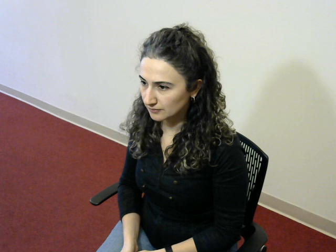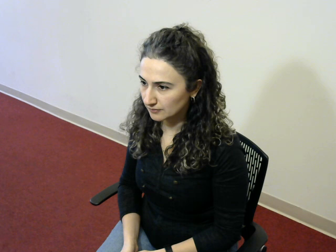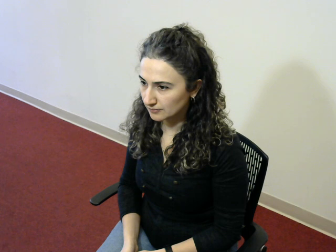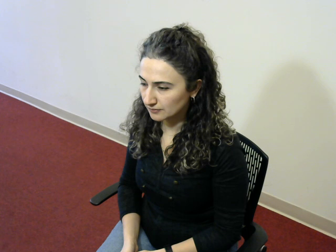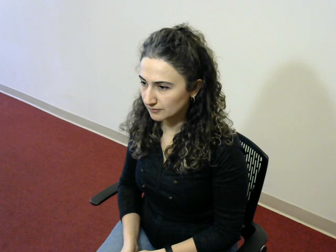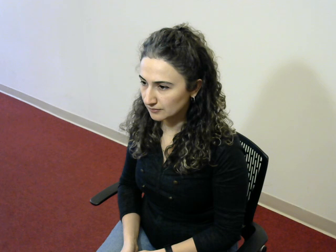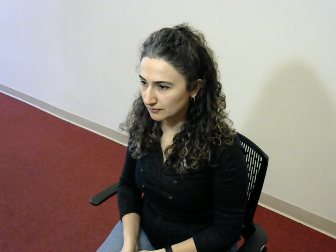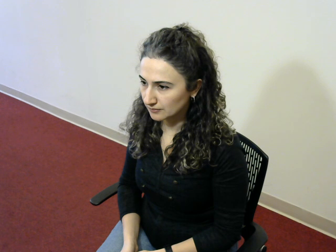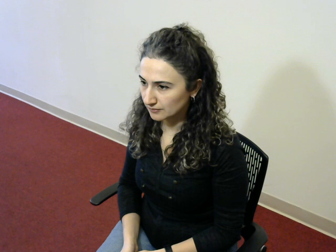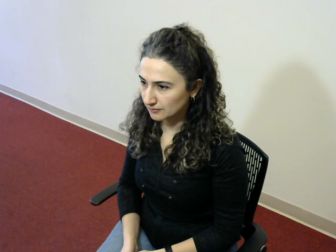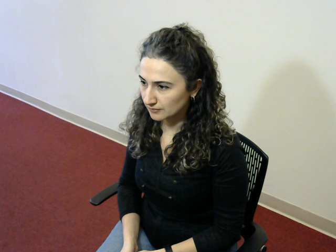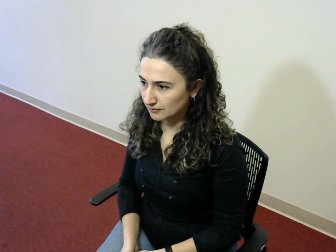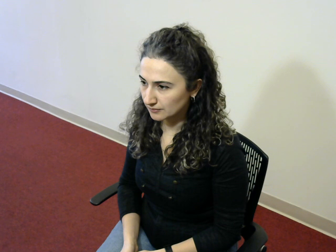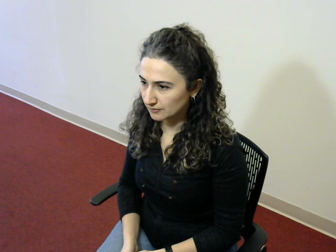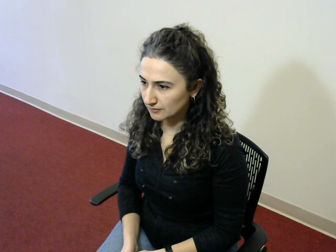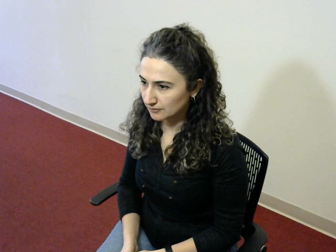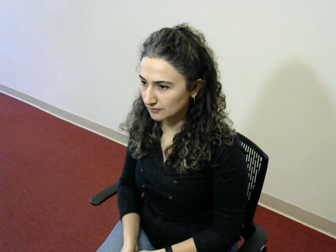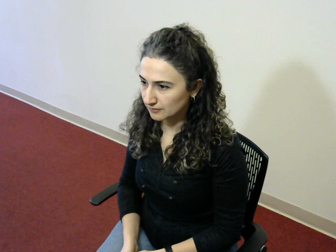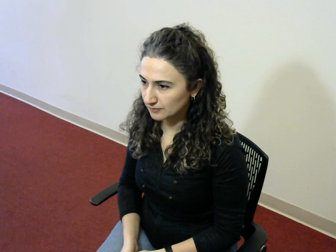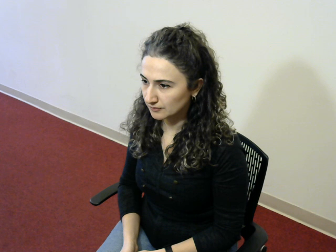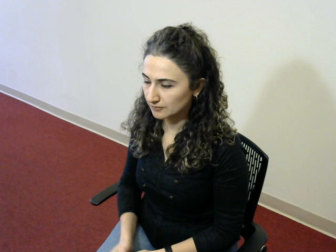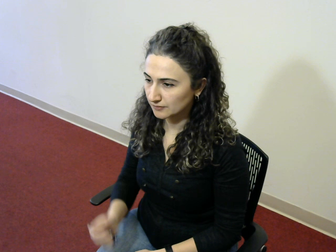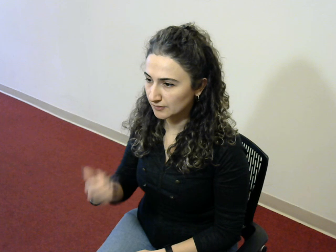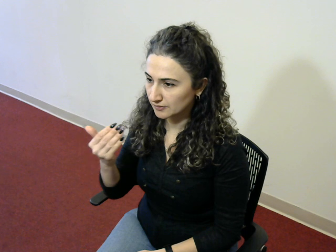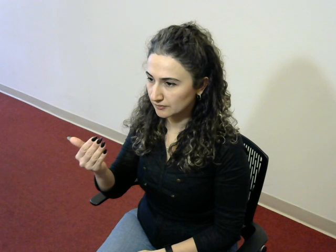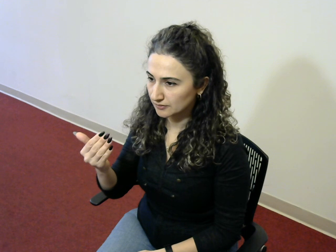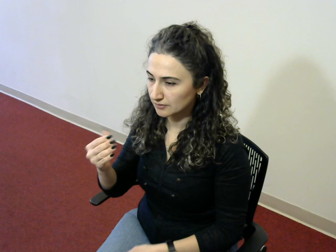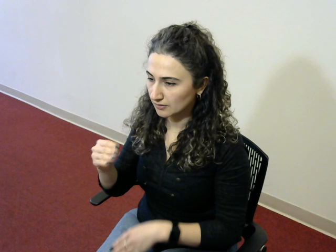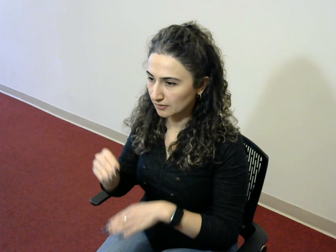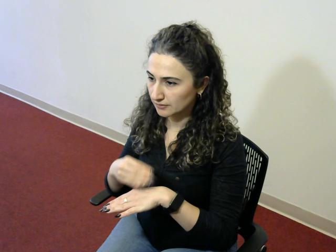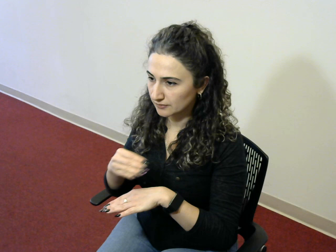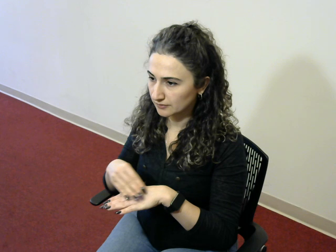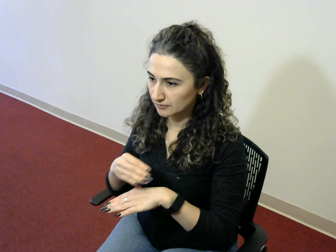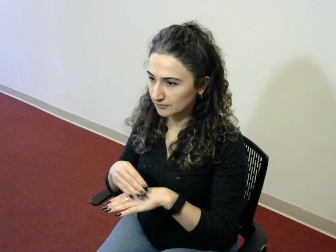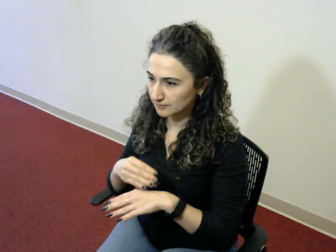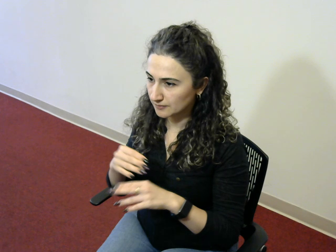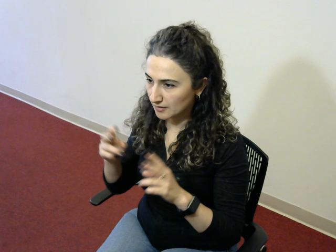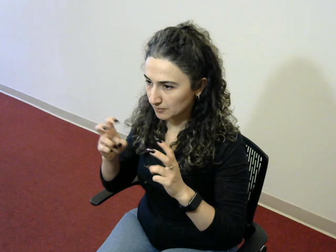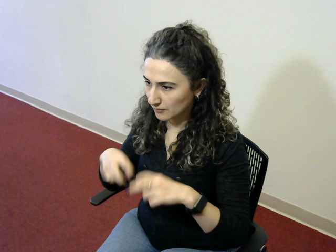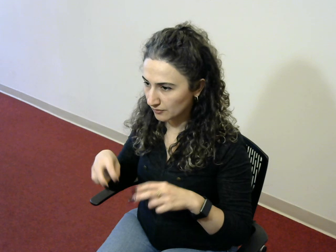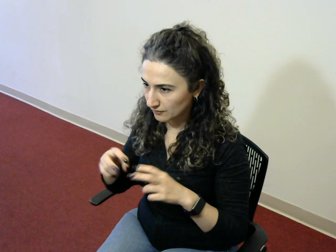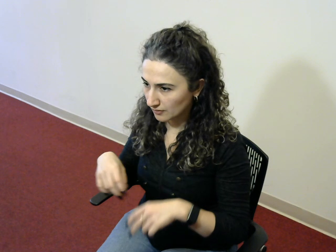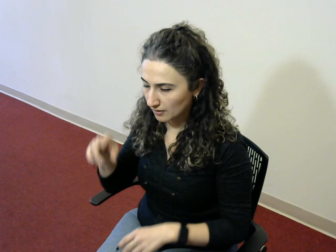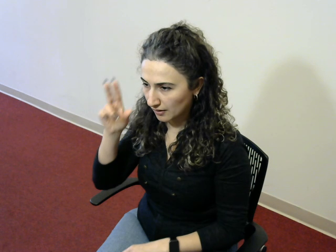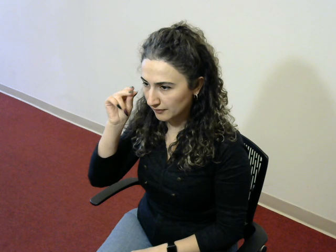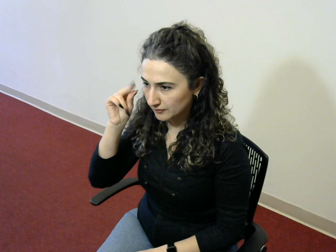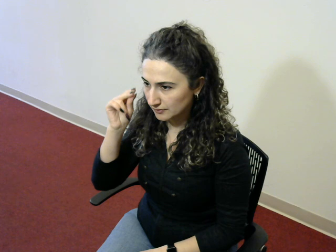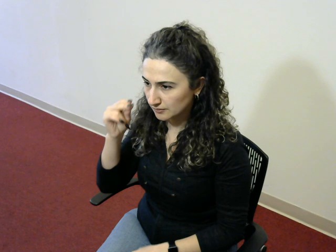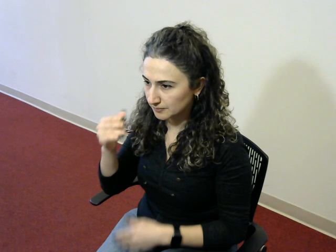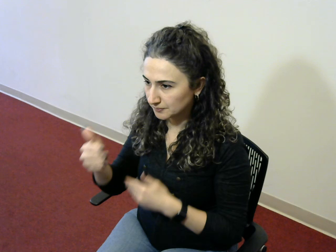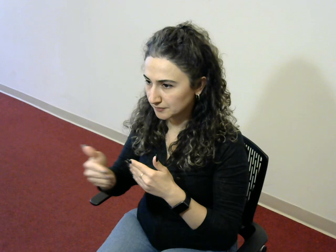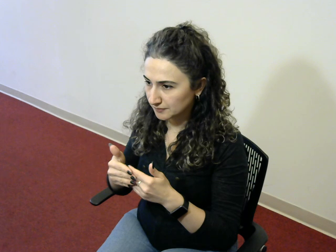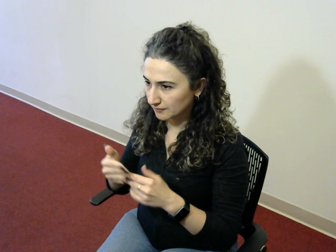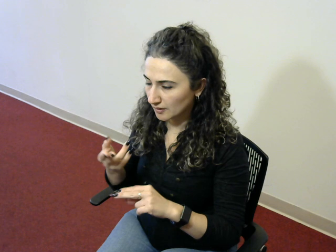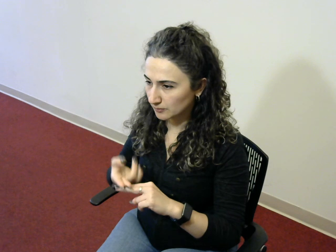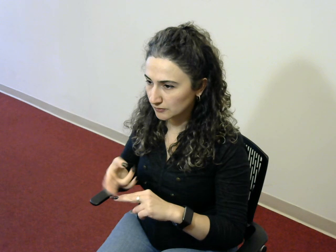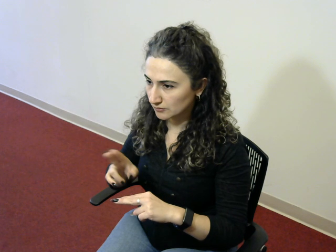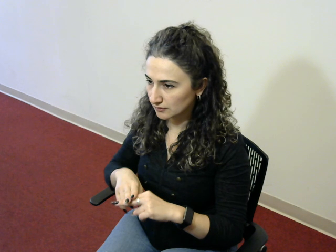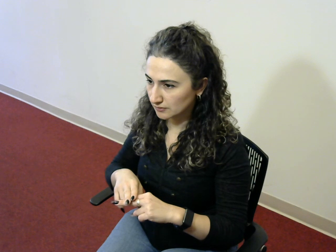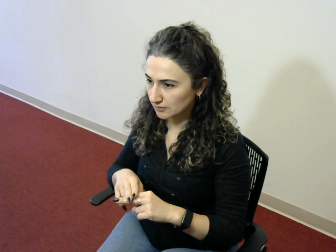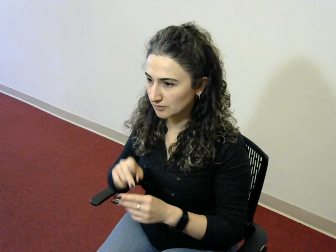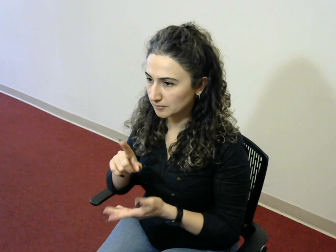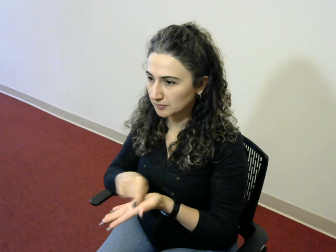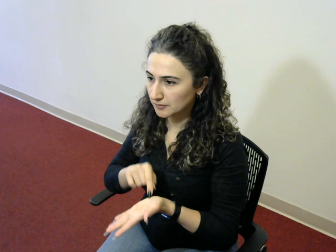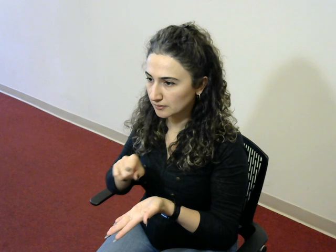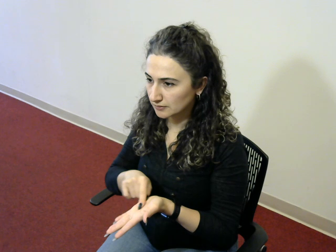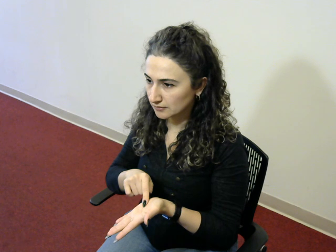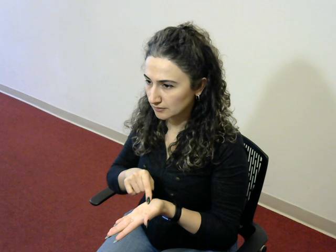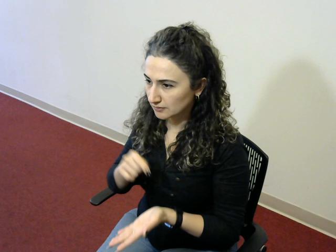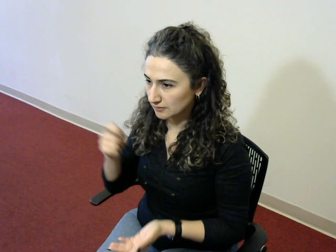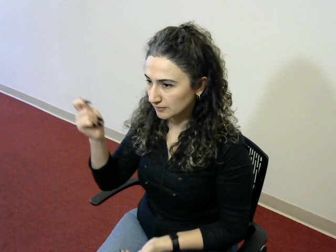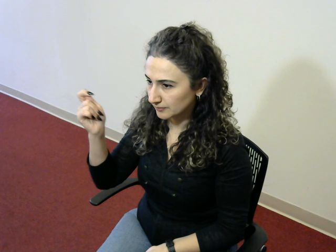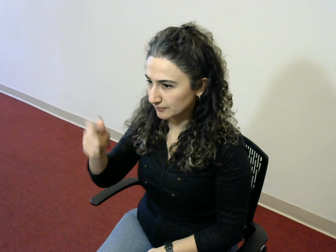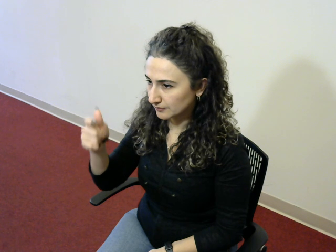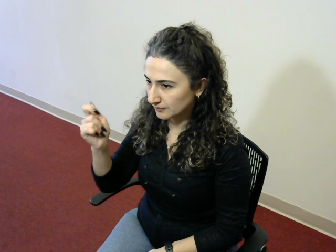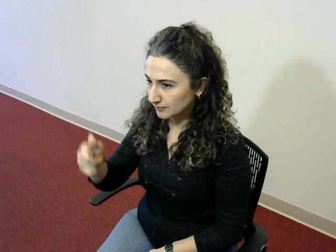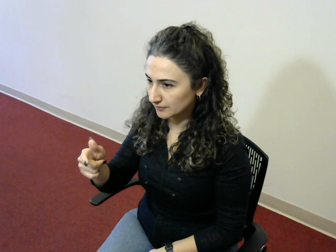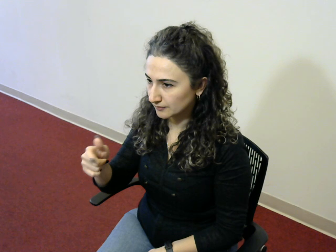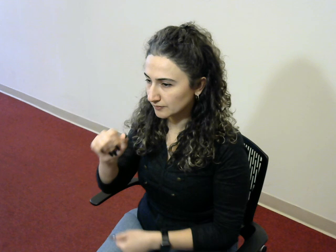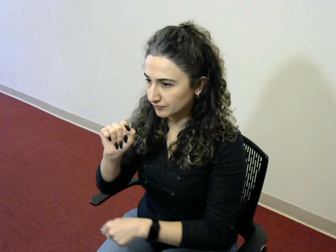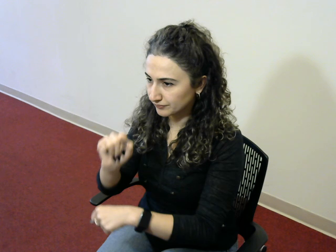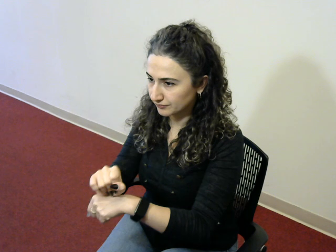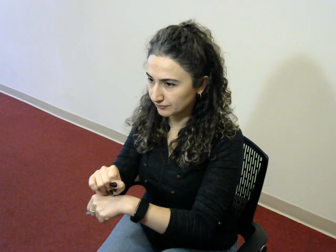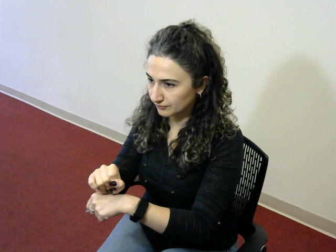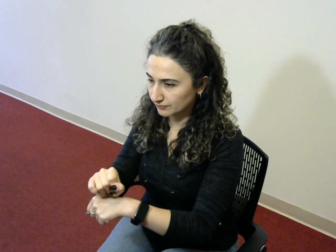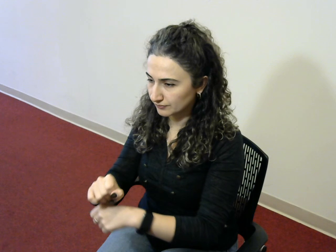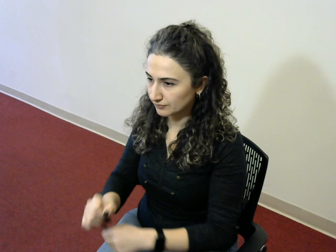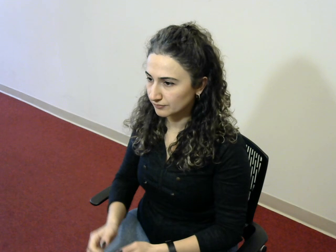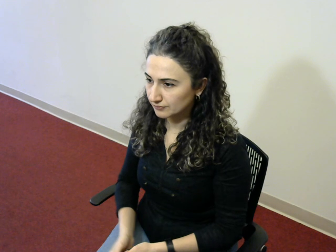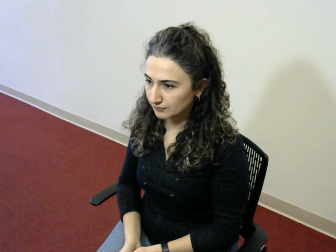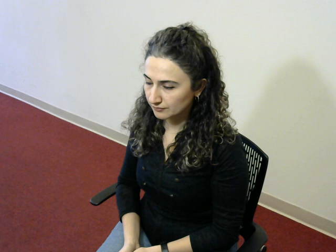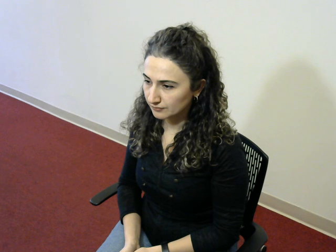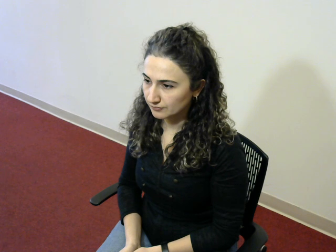Sizin həyat yoldaşınızın müayinə tarixi çatdığı üçün pensiya ödənişi dayanıb